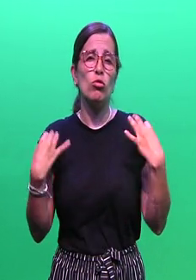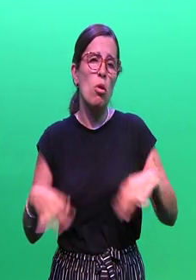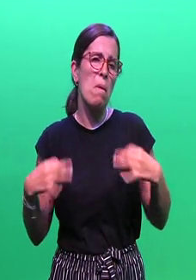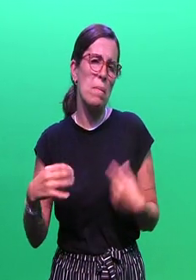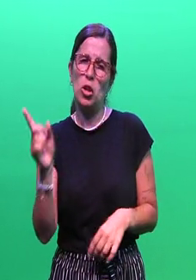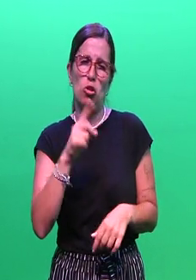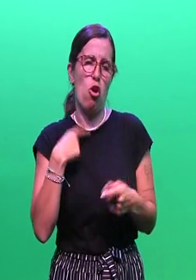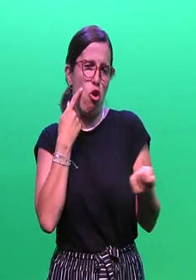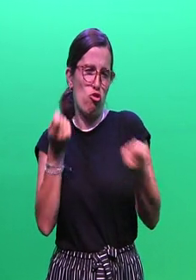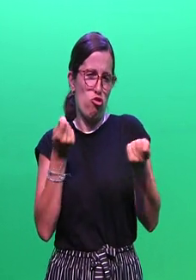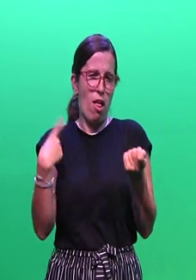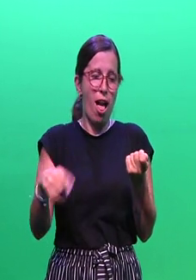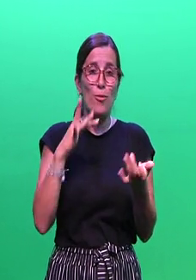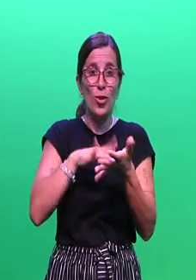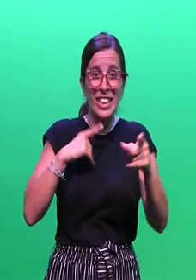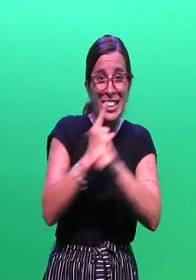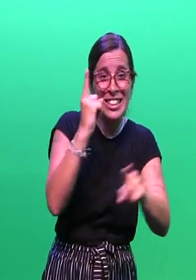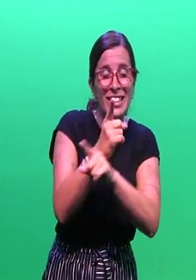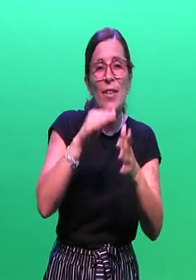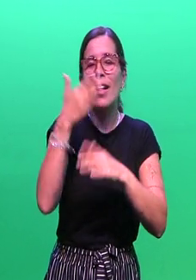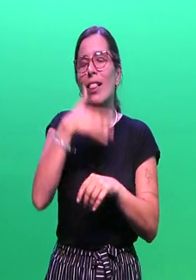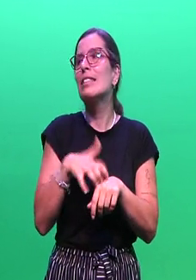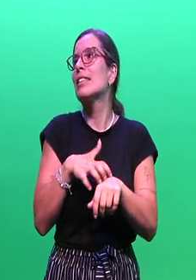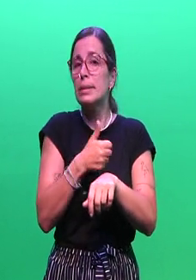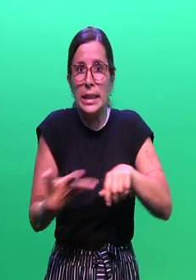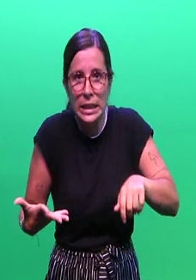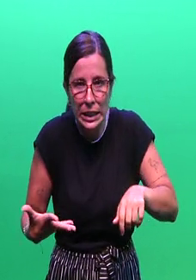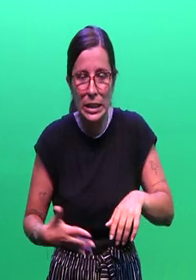Normalment no, em puc controlar, però si estic nerviosa, no me n'adono i em rasco, aleshores em surt sang.